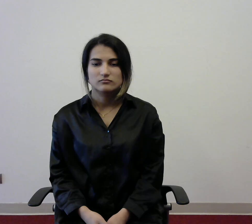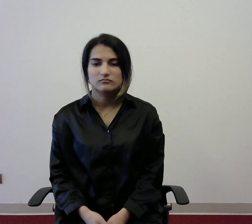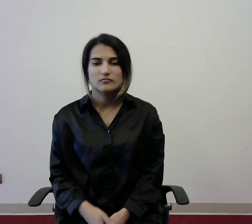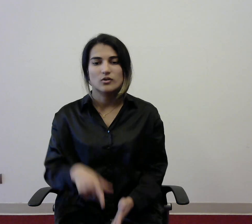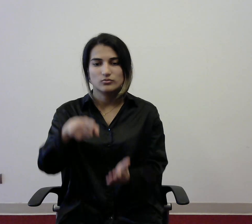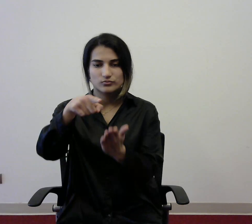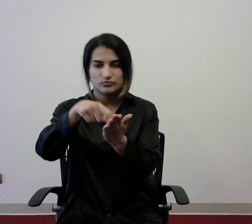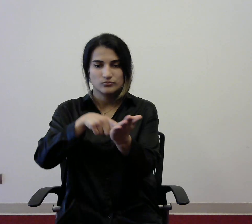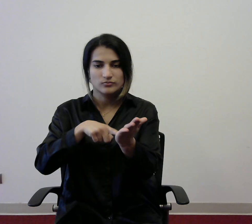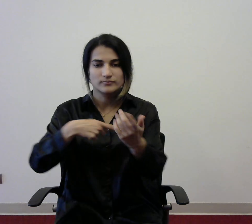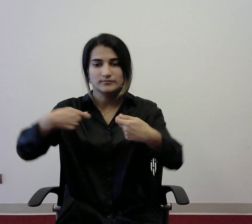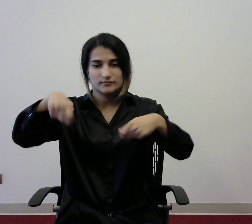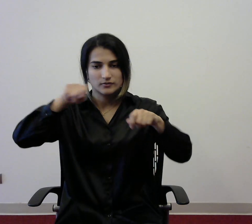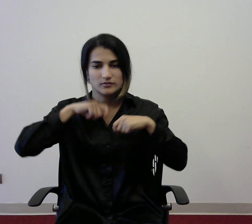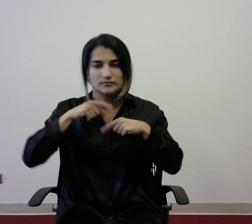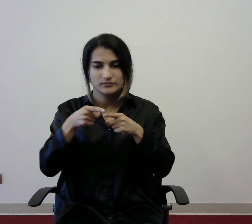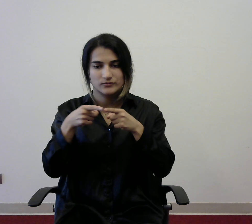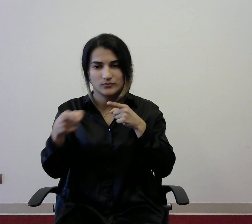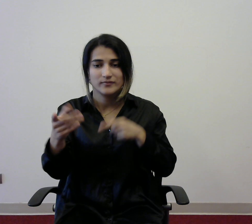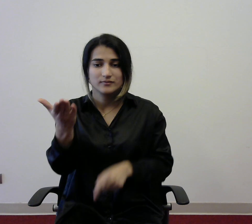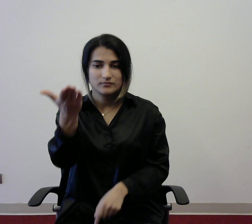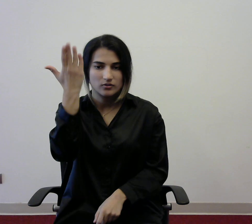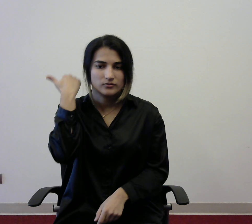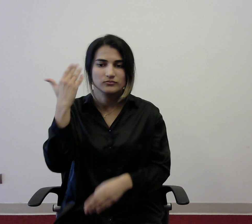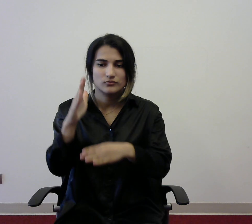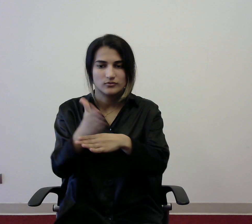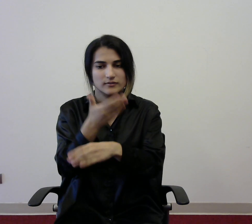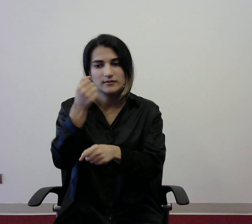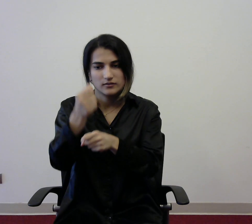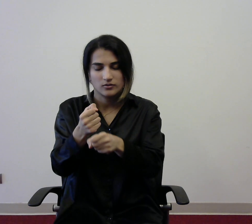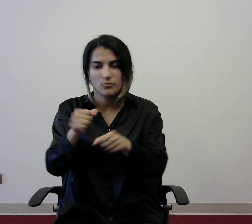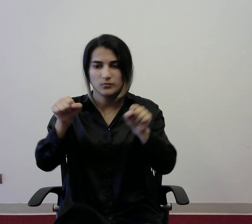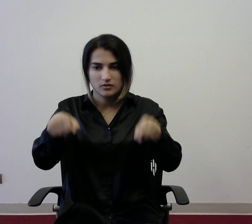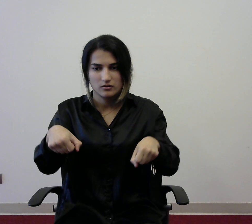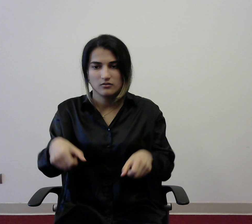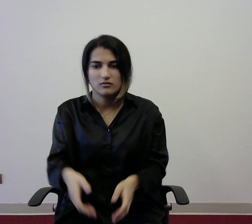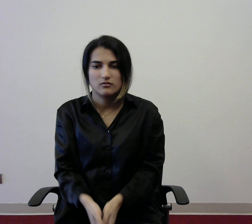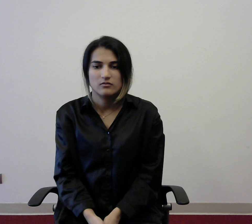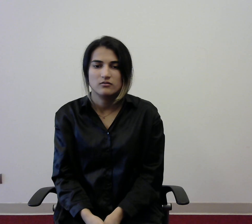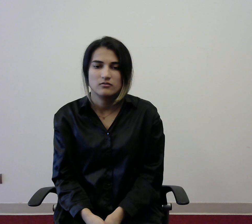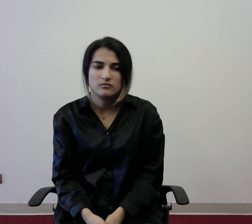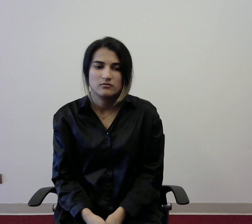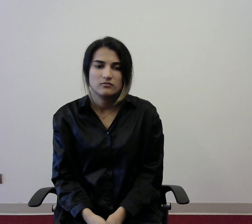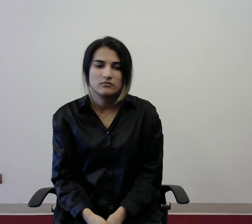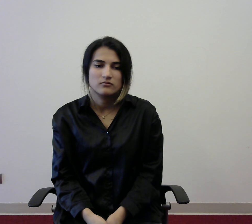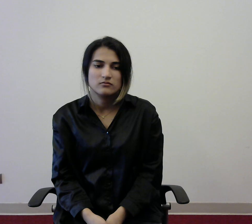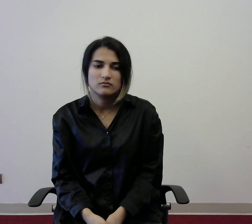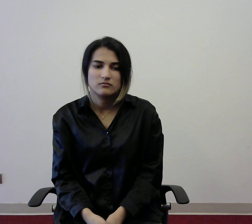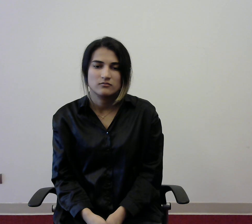Etibarnaməni müddətindən əvvəl ləğv etdirmək olarmı?